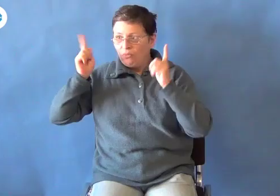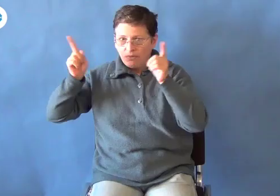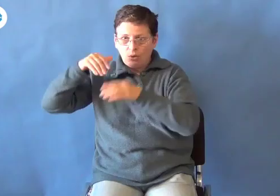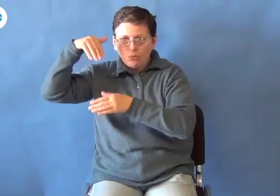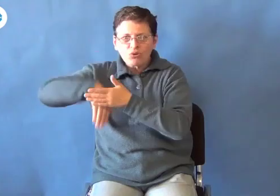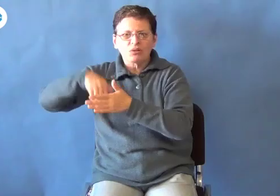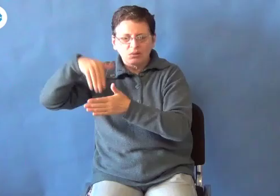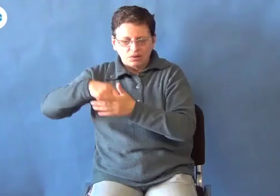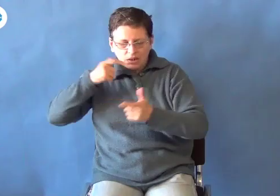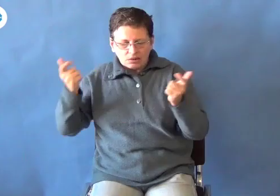Uwaga, grozi utonięciem.